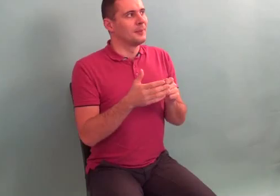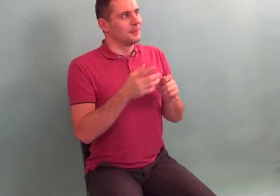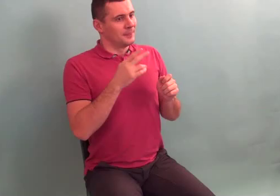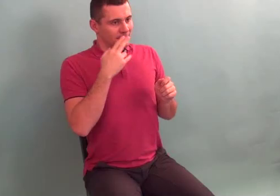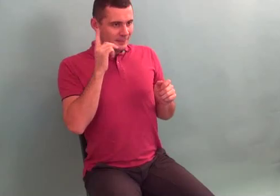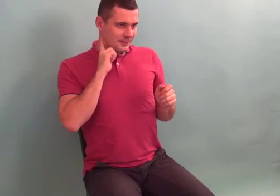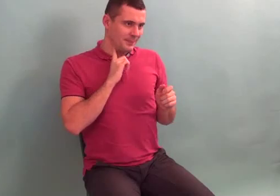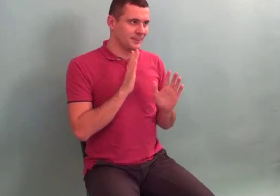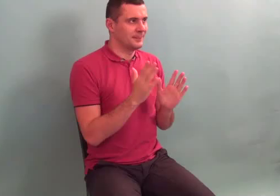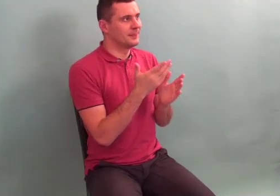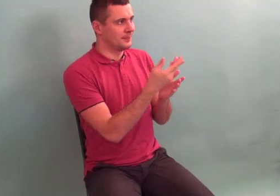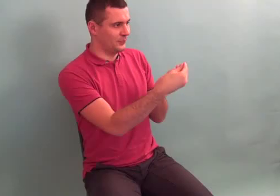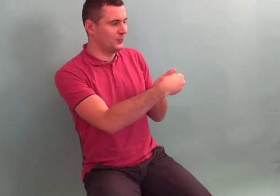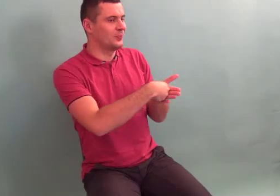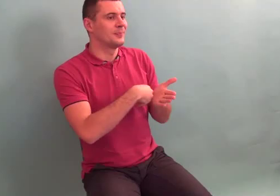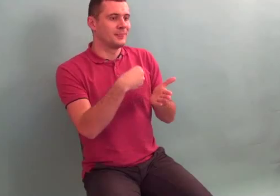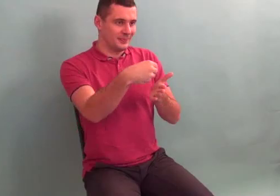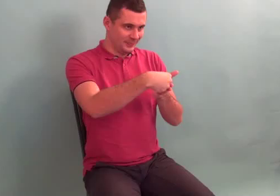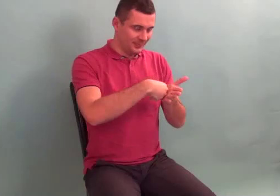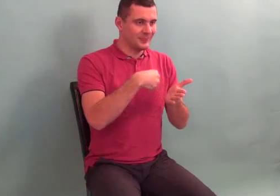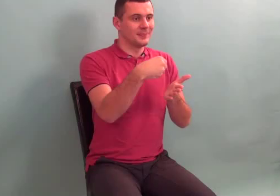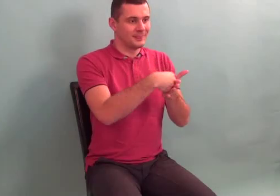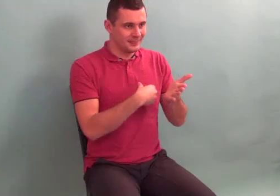Charlie zmieszany odbiera należność.